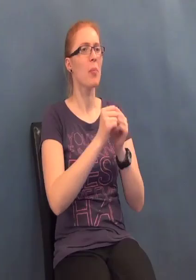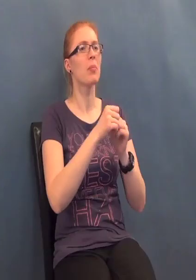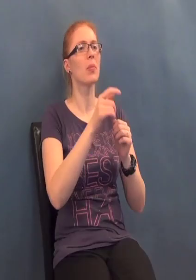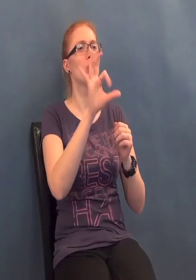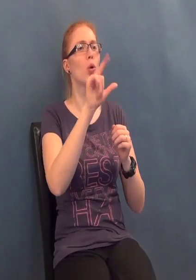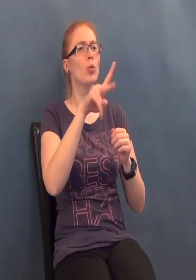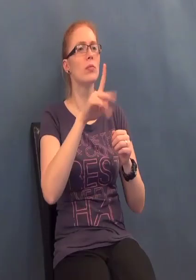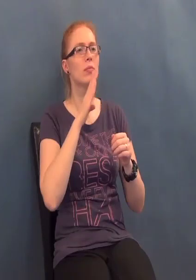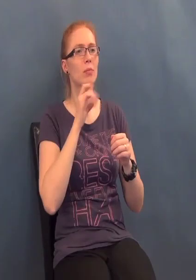Albo śluza.